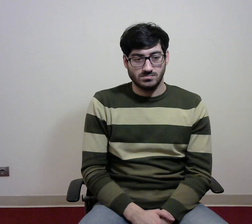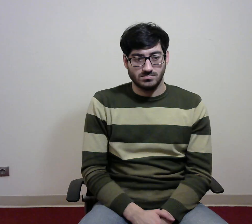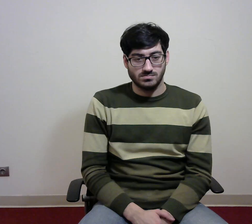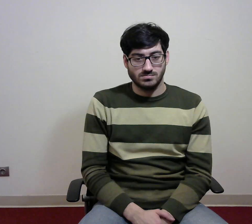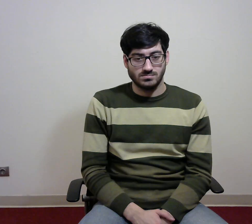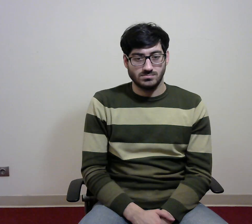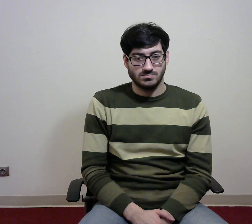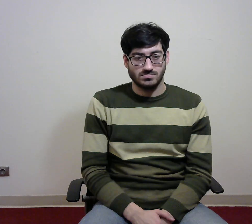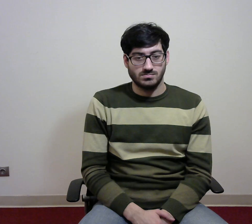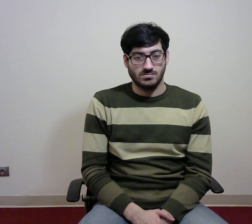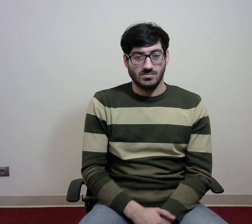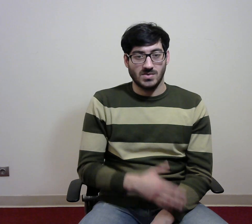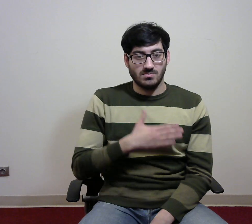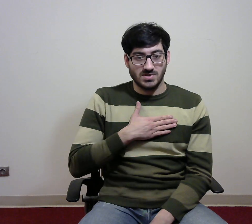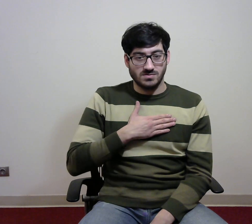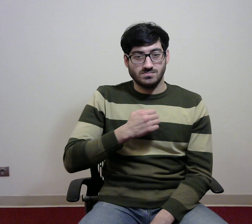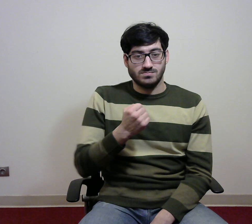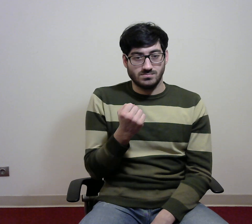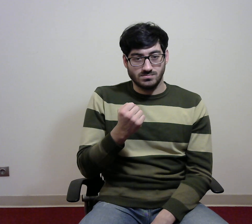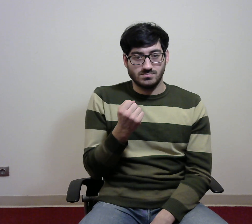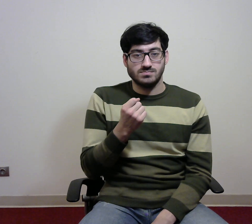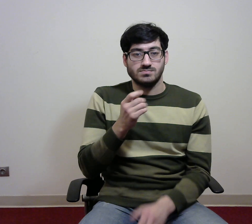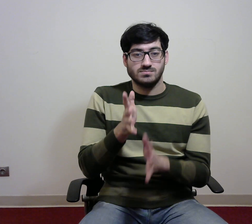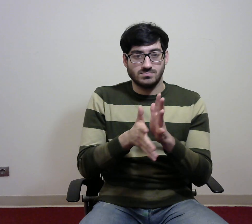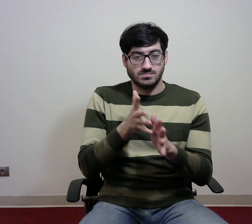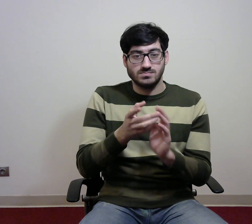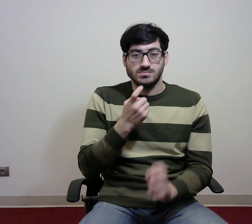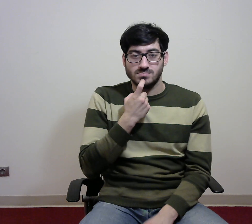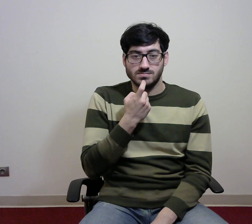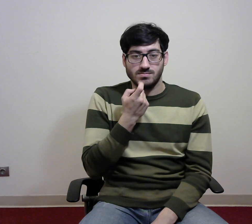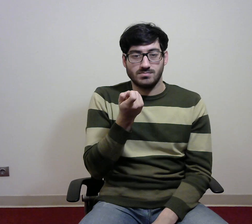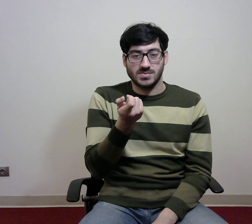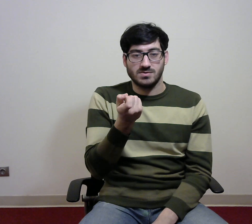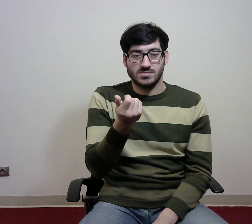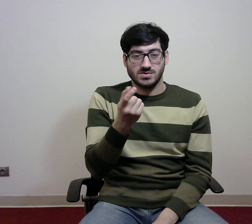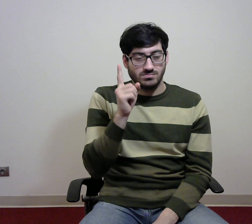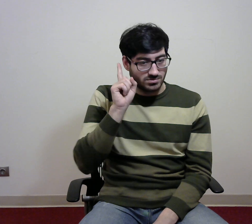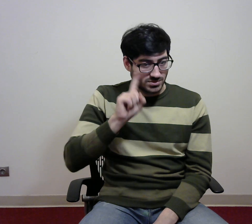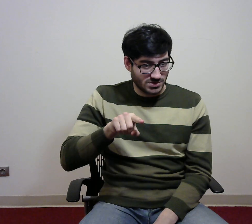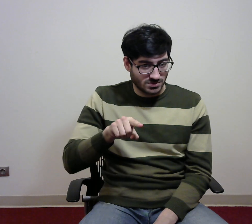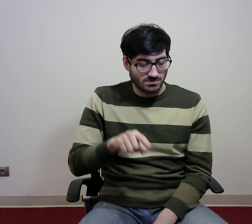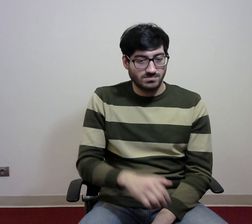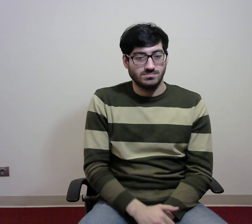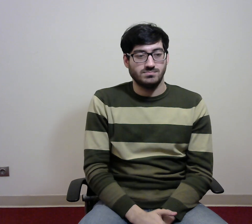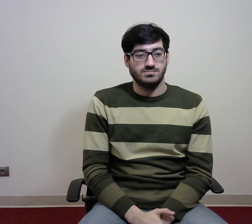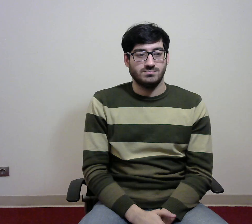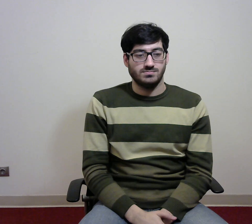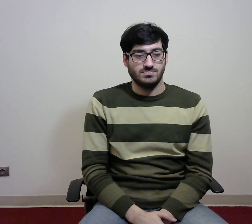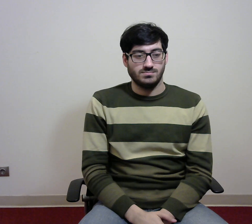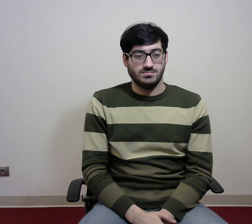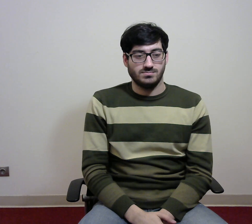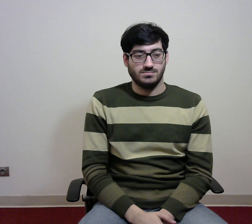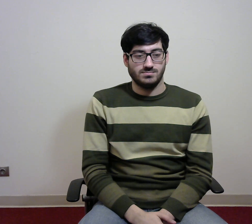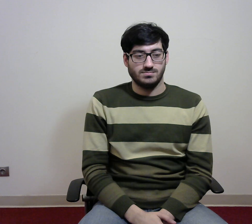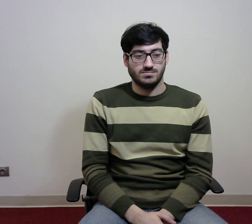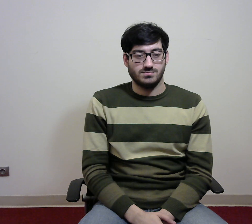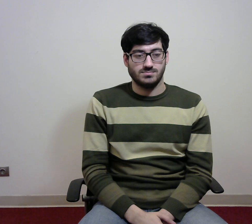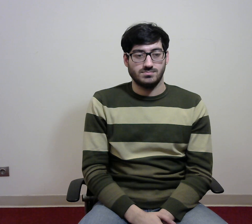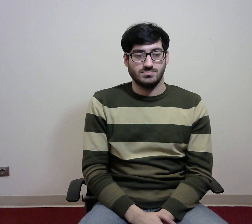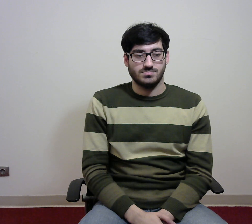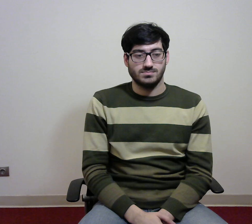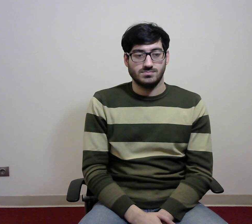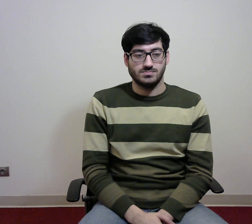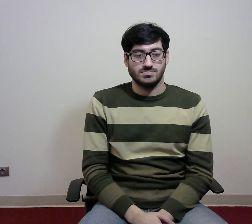Mənim dostum jest dilini azca bilir